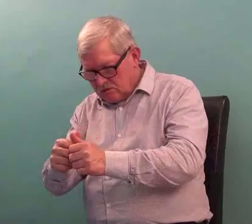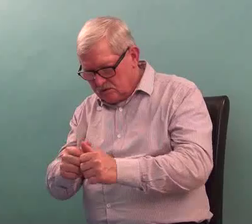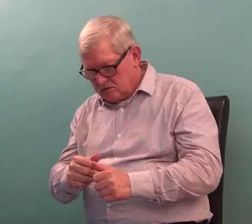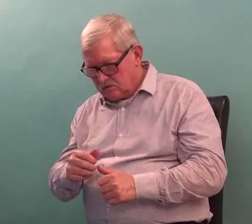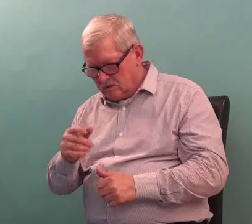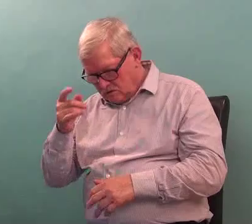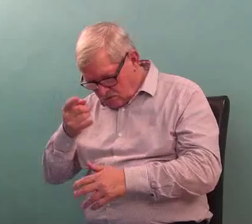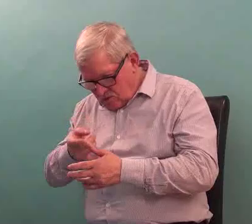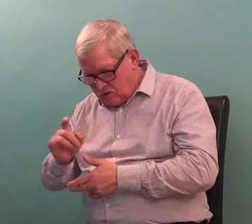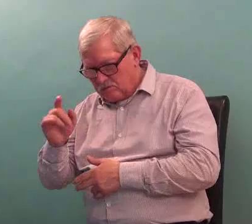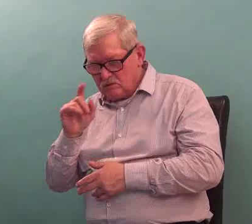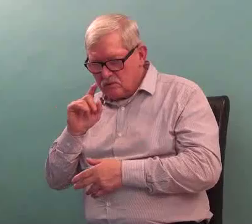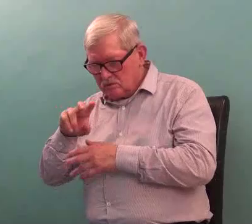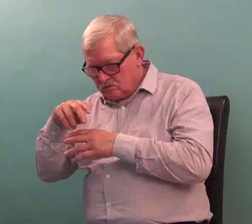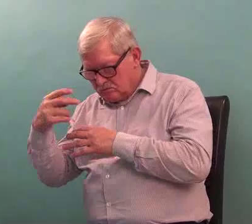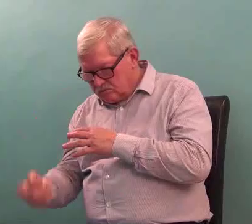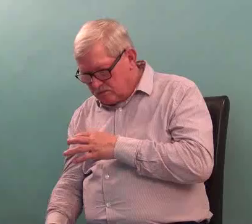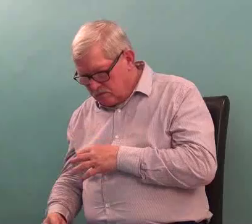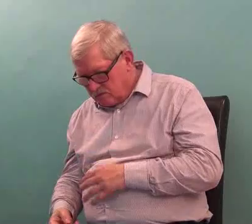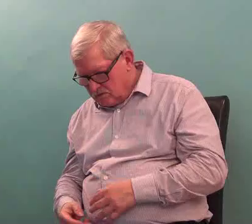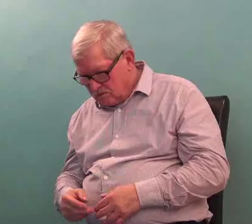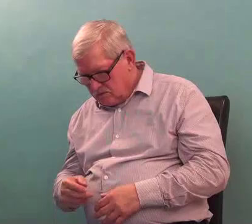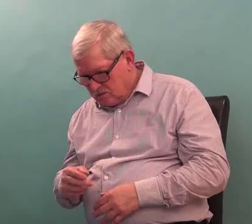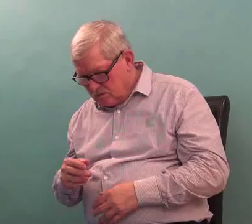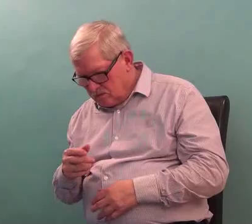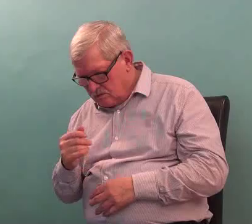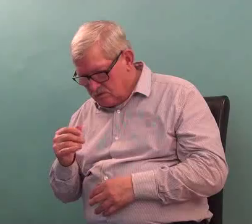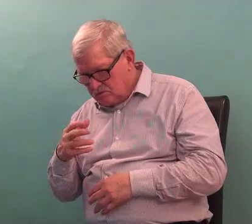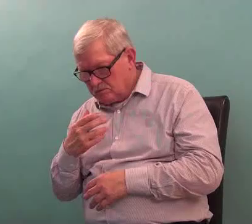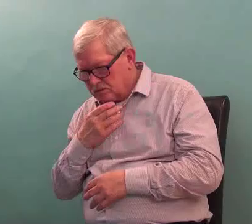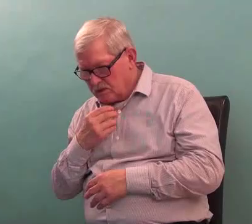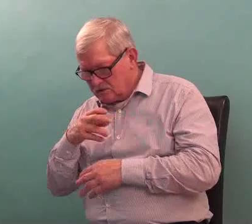Jeleń rusza głową, a chłopiec spada i pies też spada.